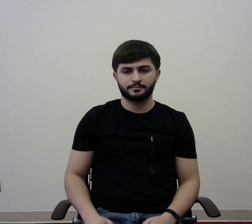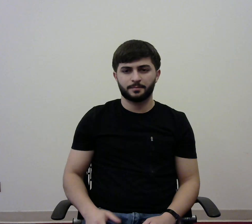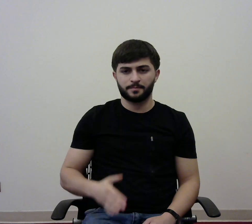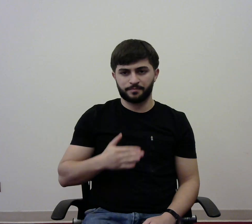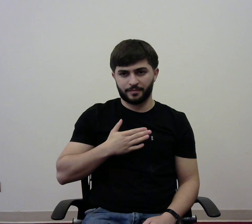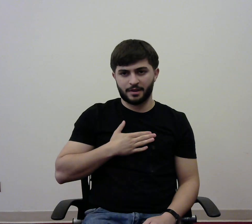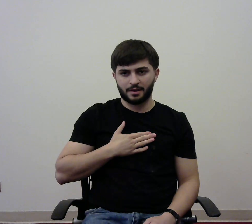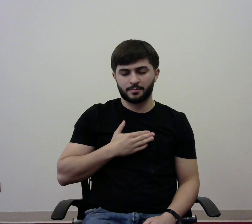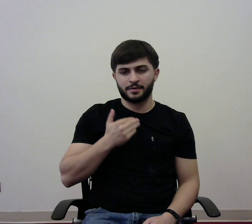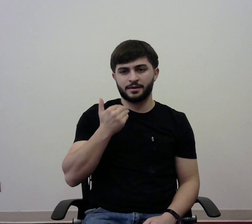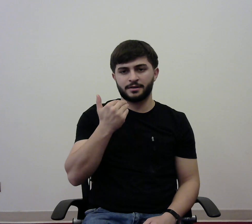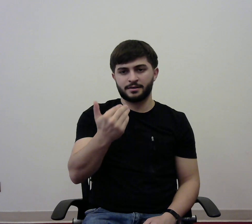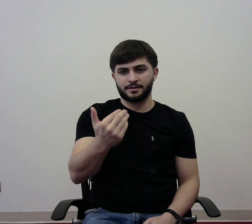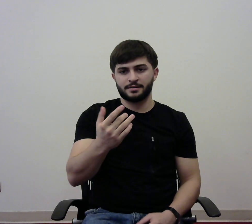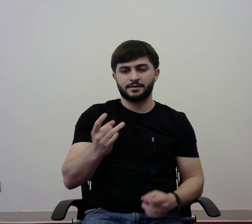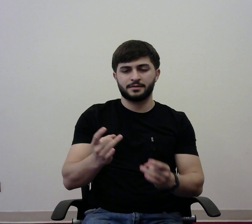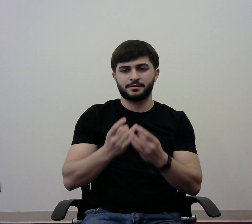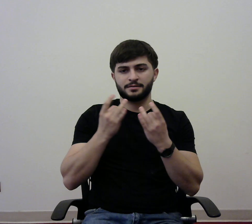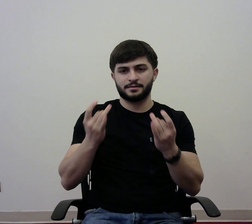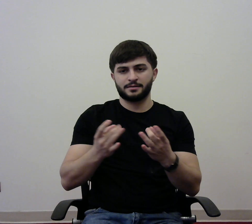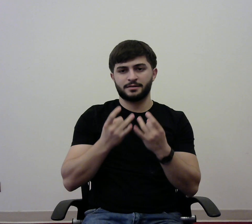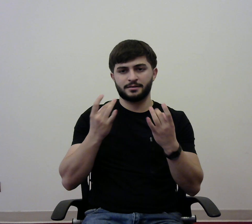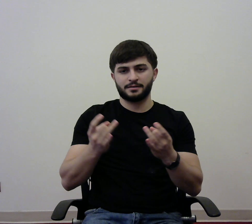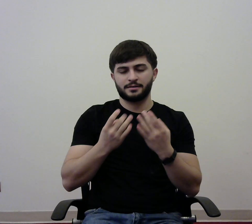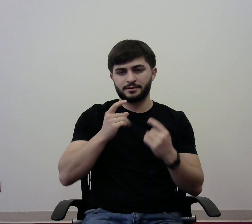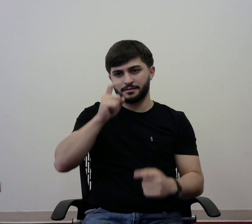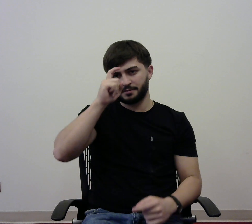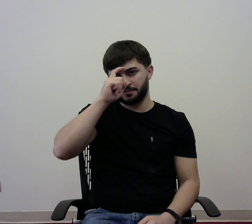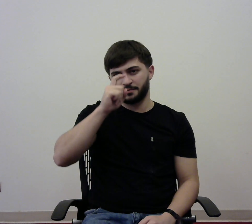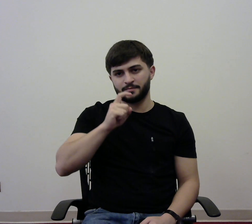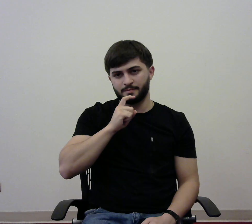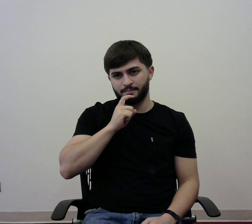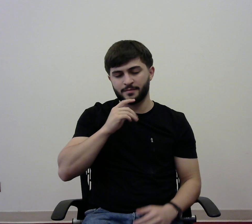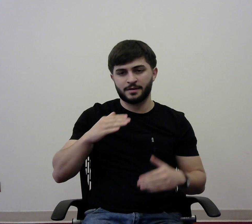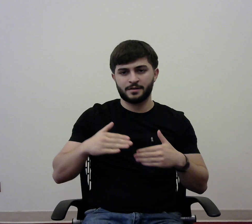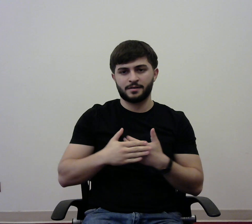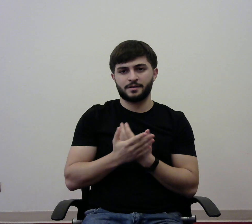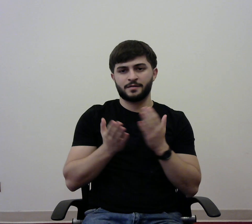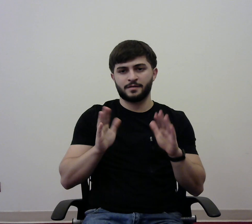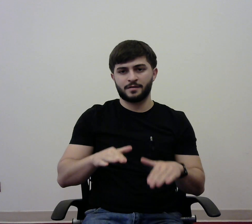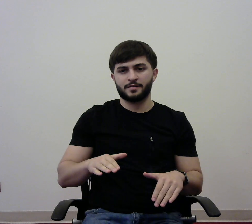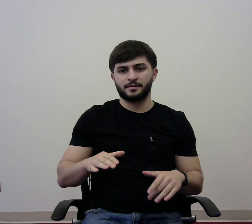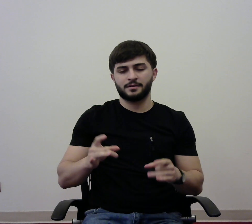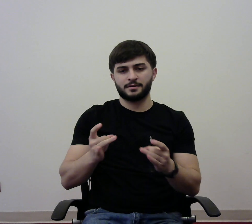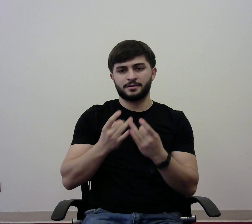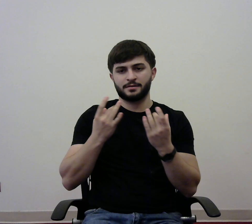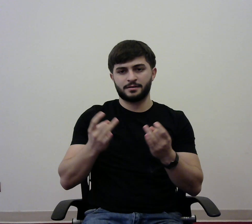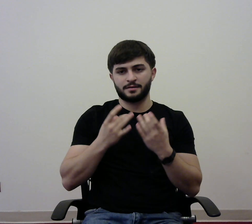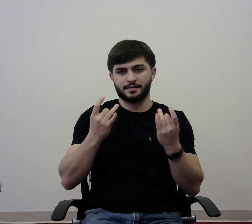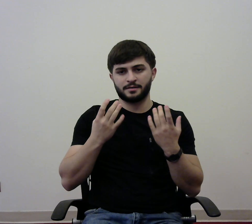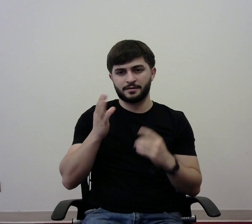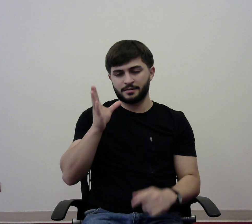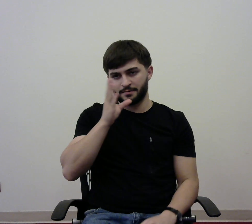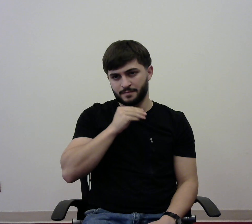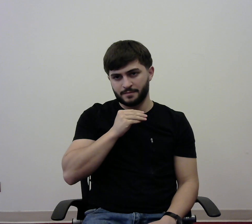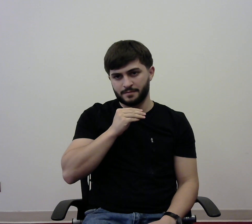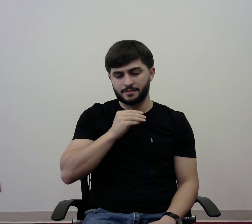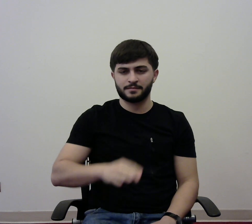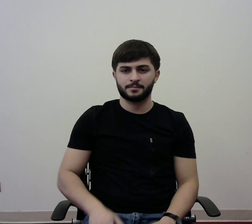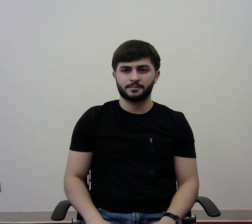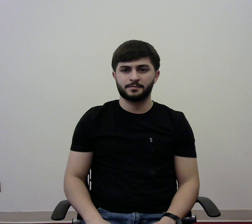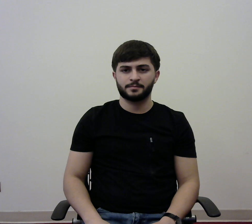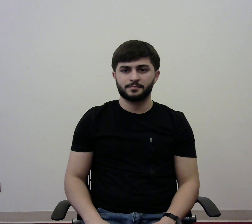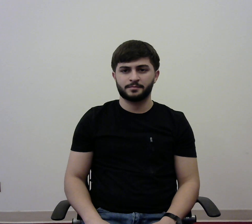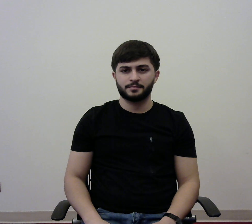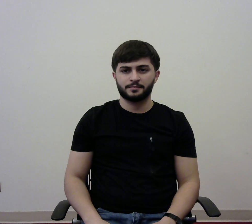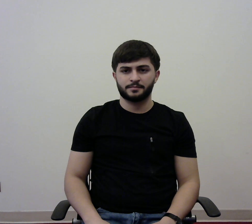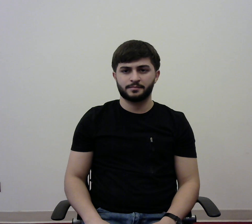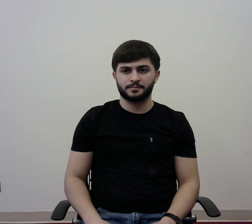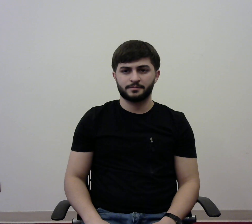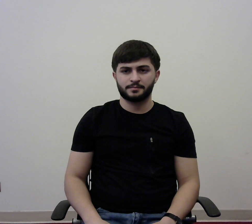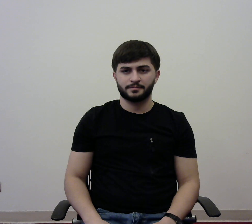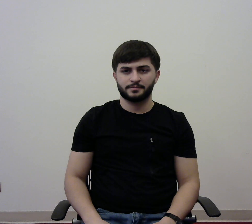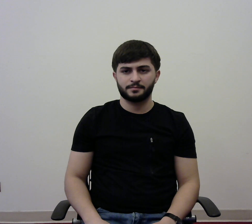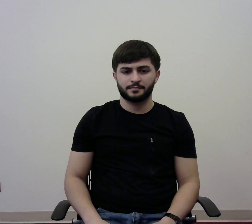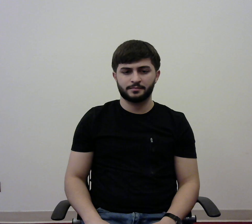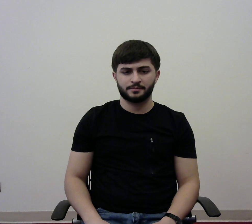Mən sizin dediklərinizi başa düşmədim, yenidən izah edə bilərsinizmi?